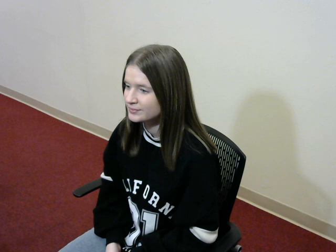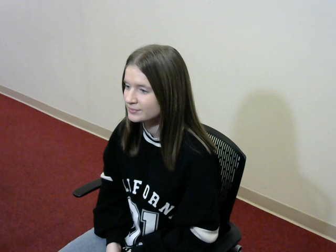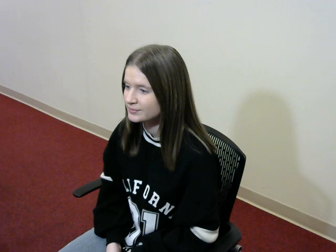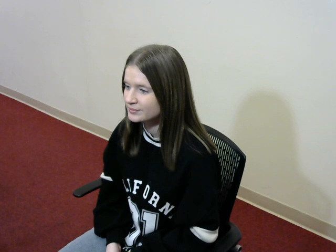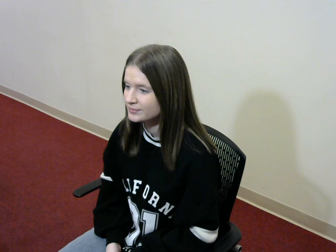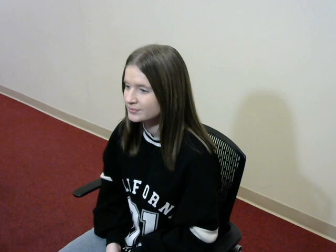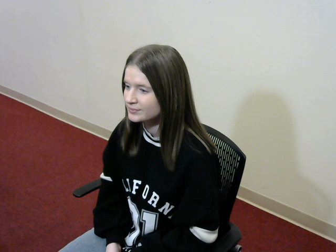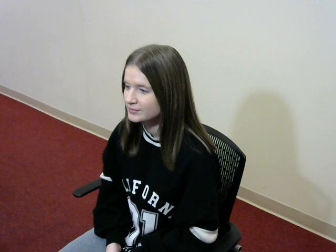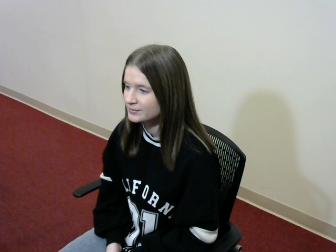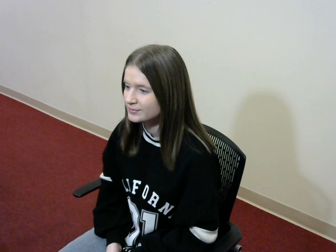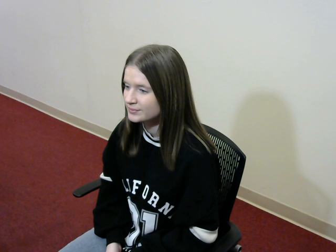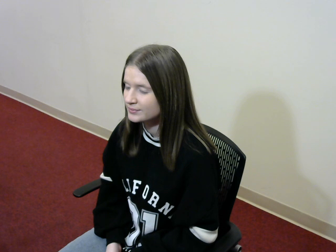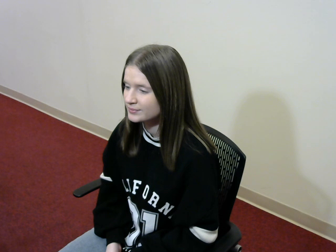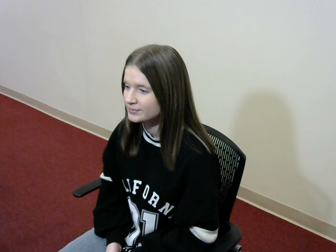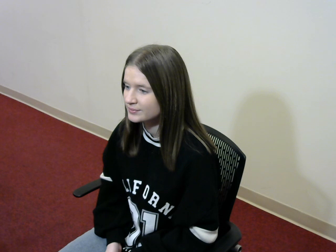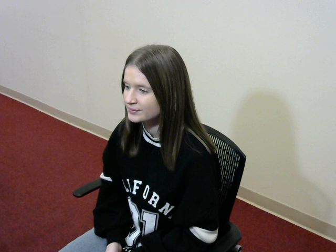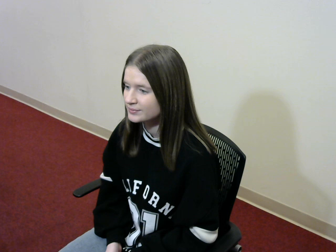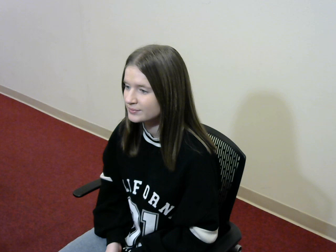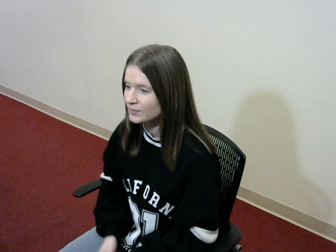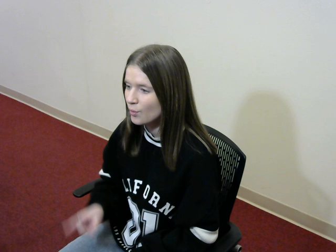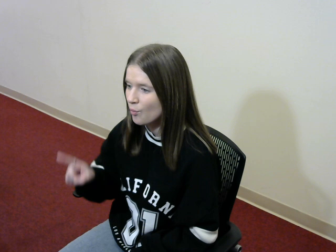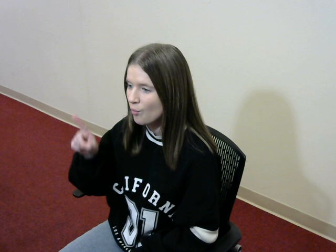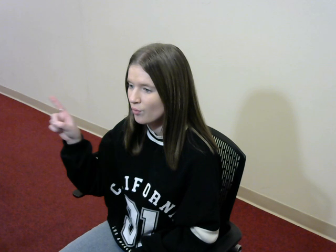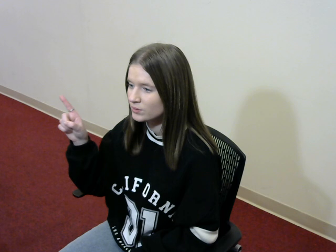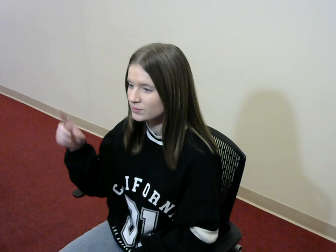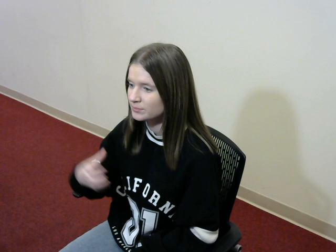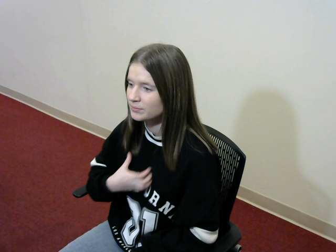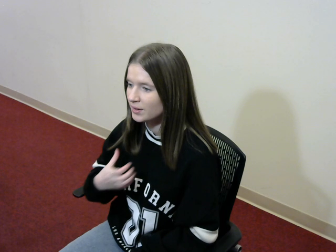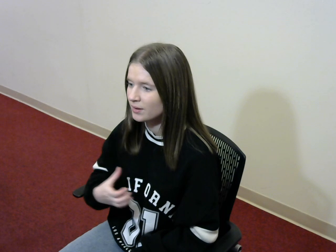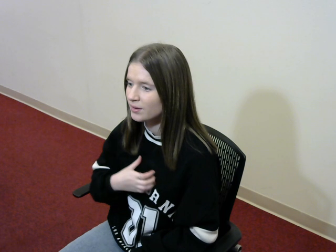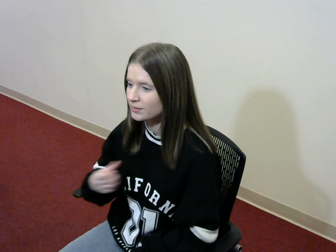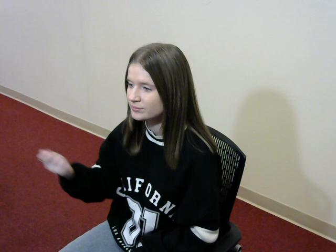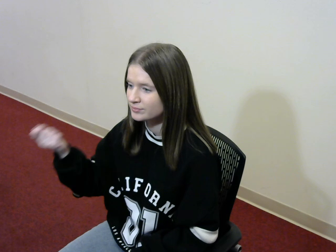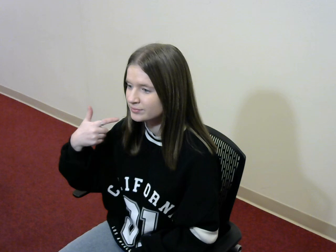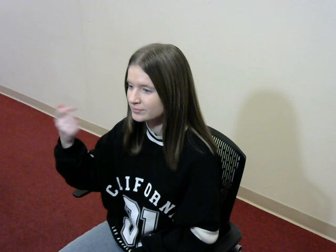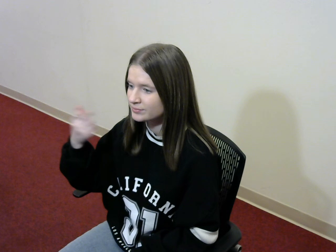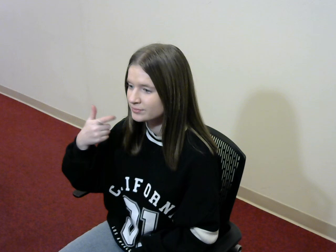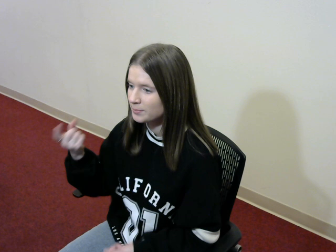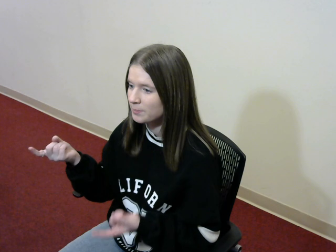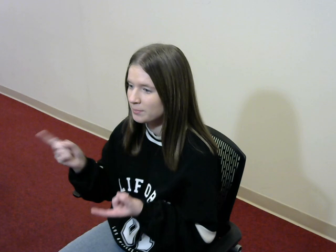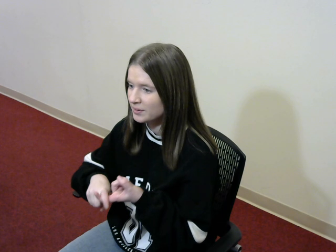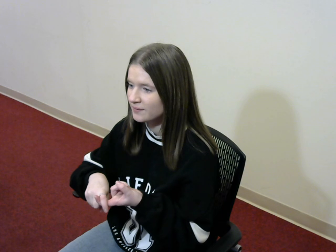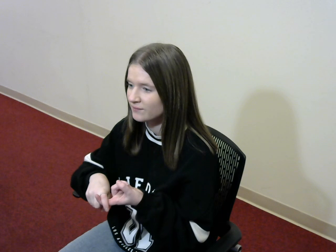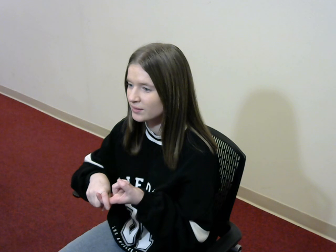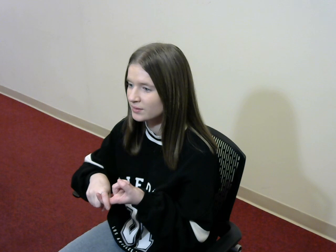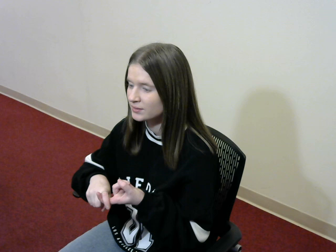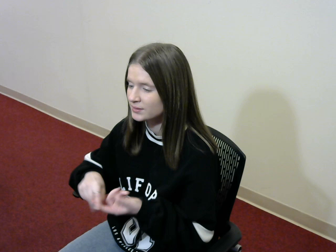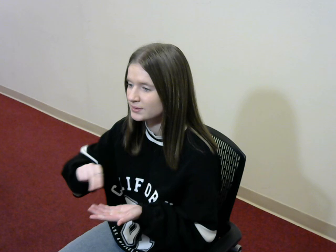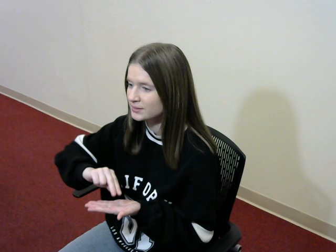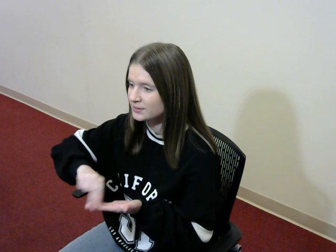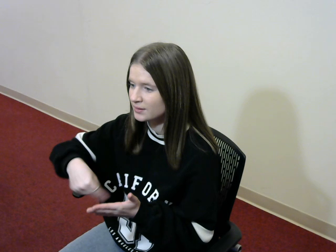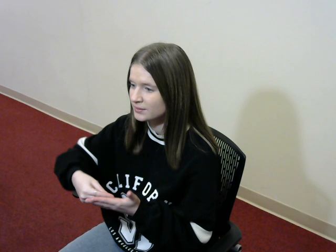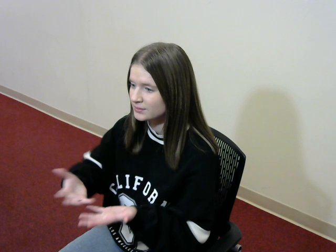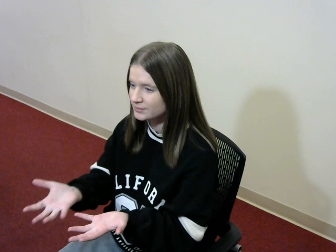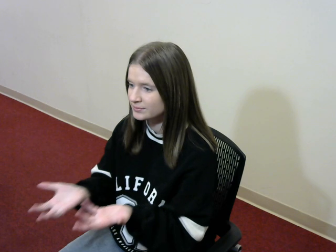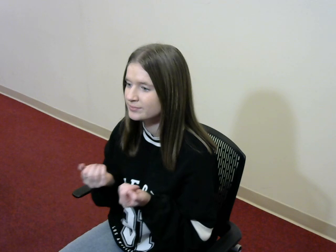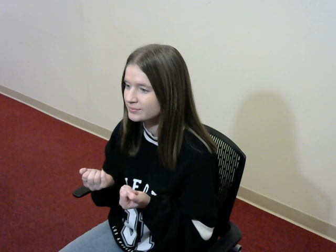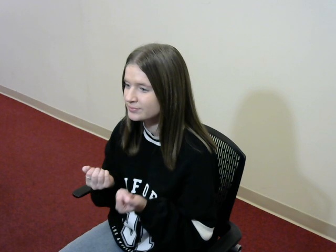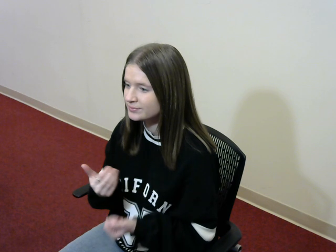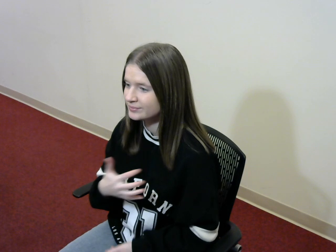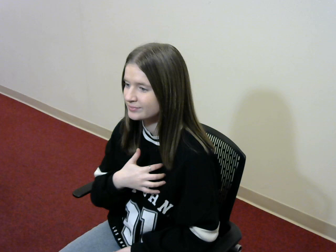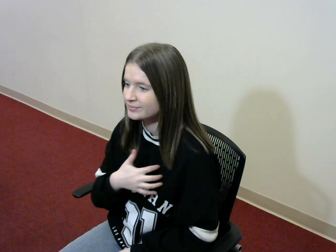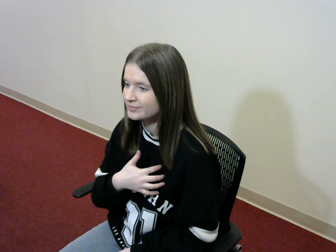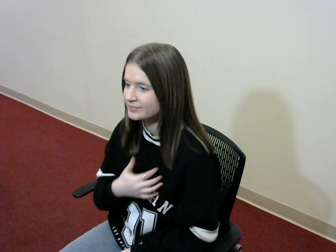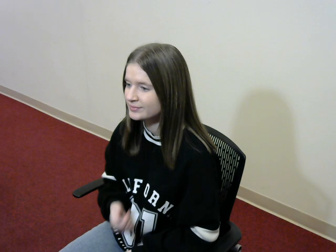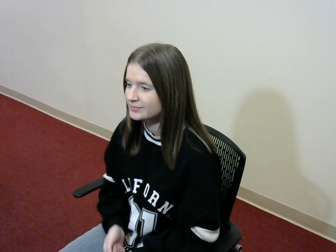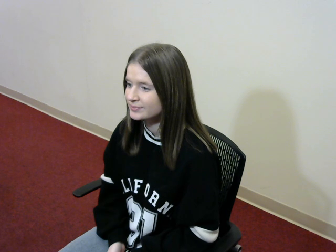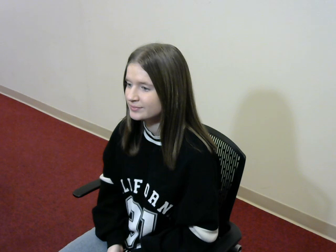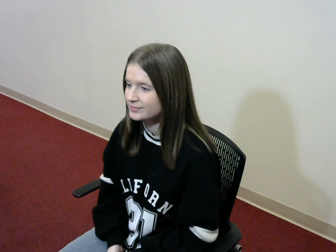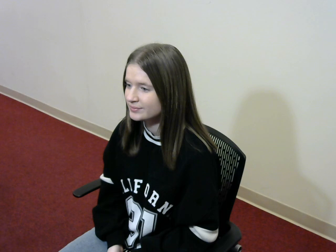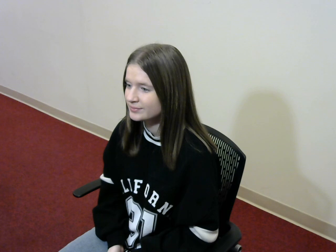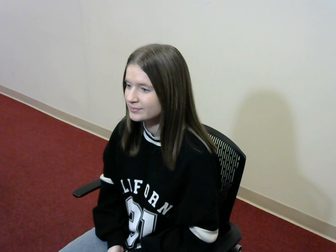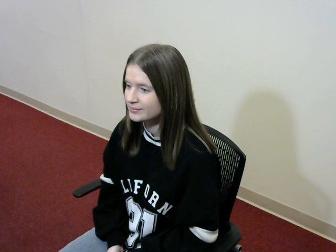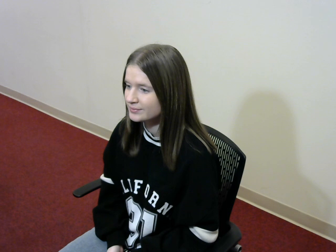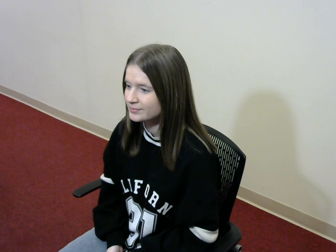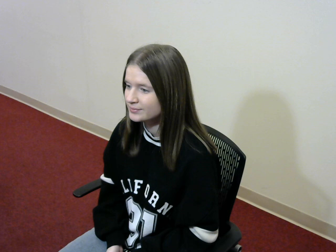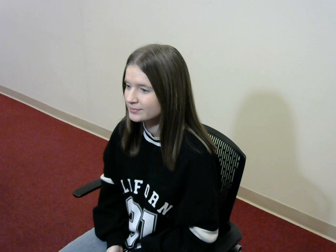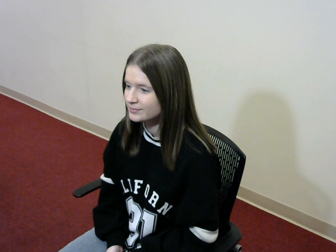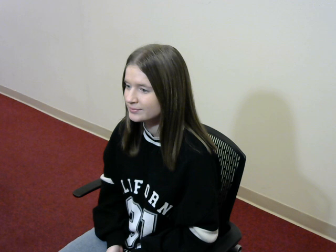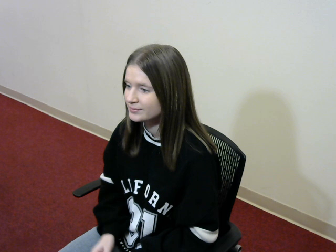O sosial müavinət ilə bağlı arayış almaq istəyir